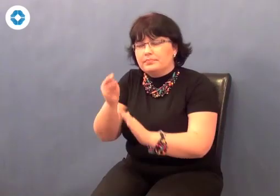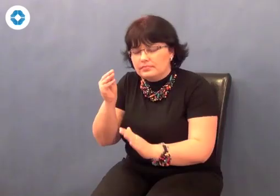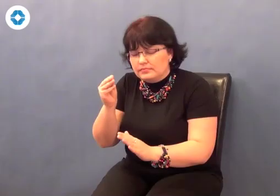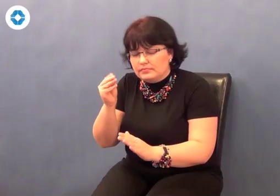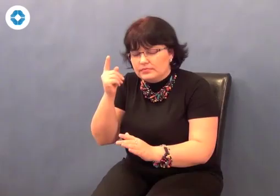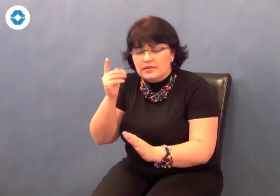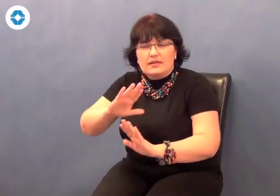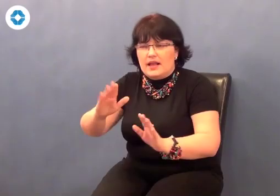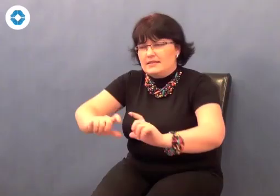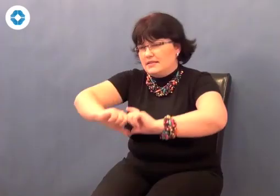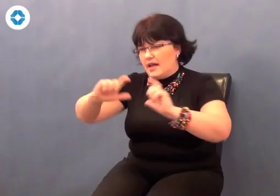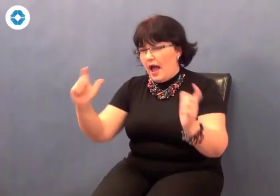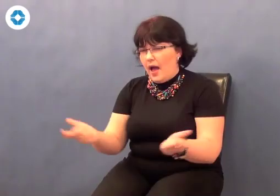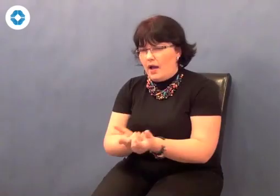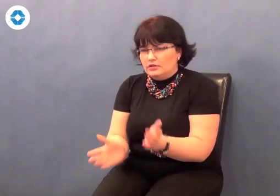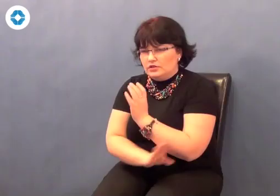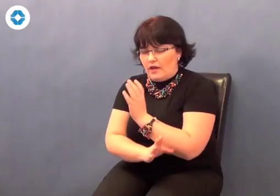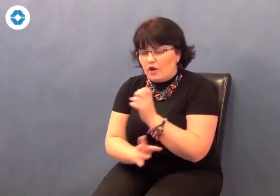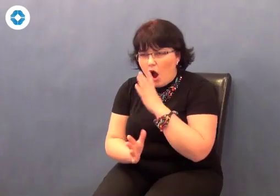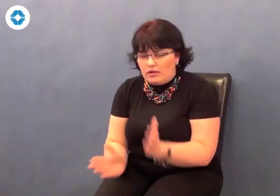Pomyślał jednak, że nie, weźmie cały drewniany kosz.